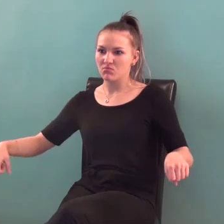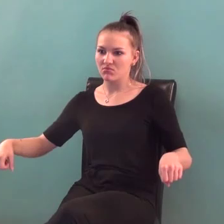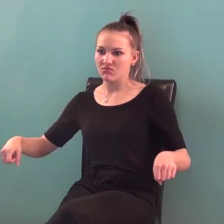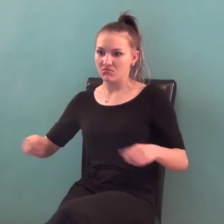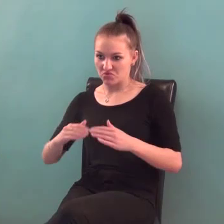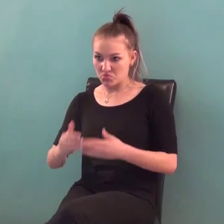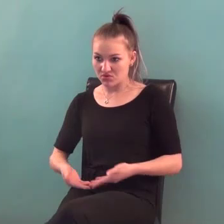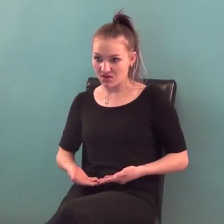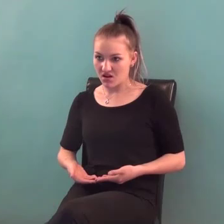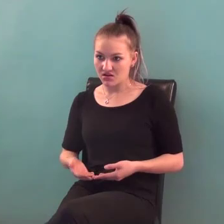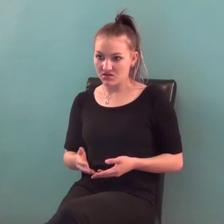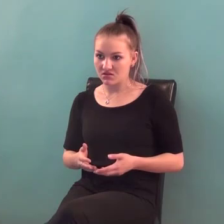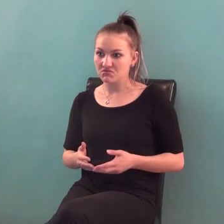Tak się miga skuter?